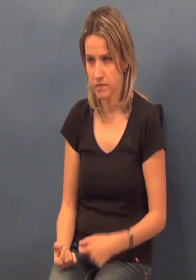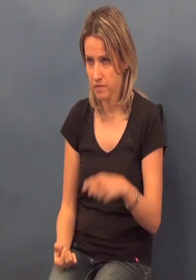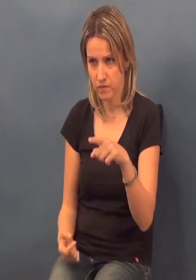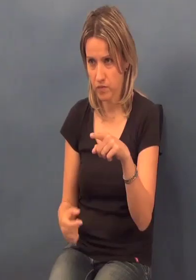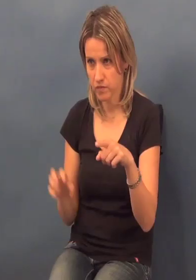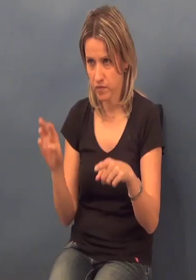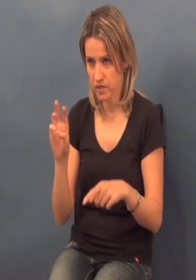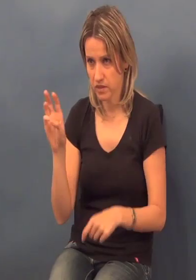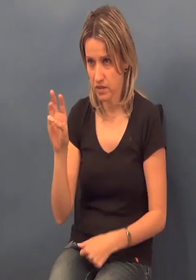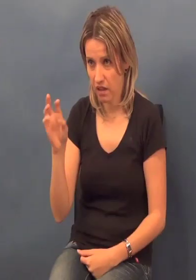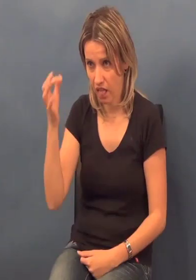Nie pasuje ci wtorek?